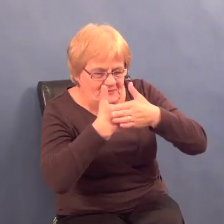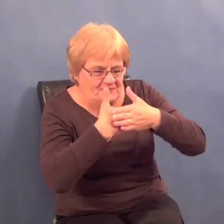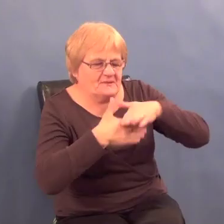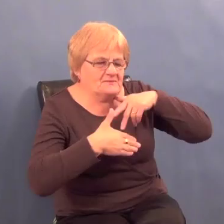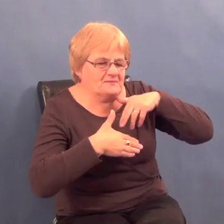Idzie.